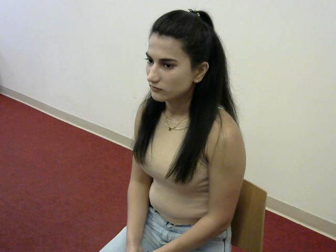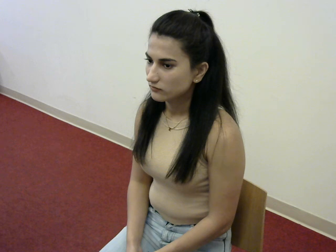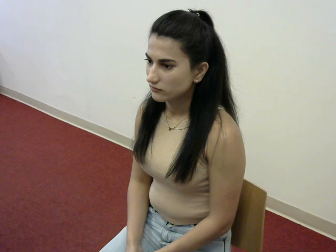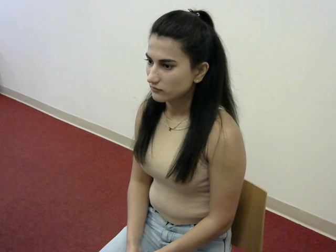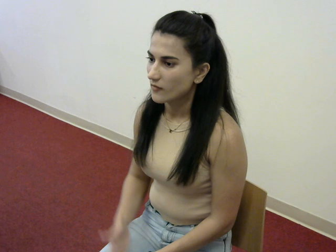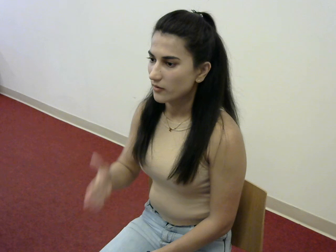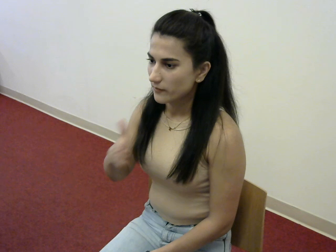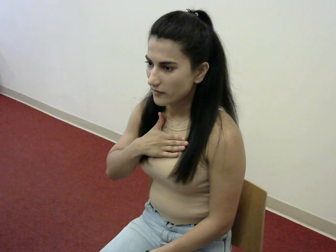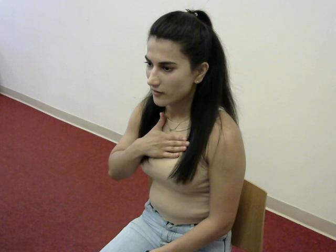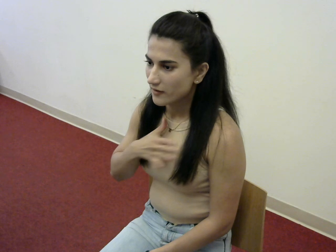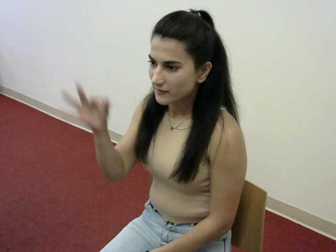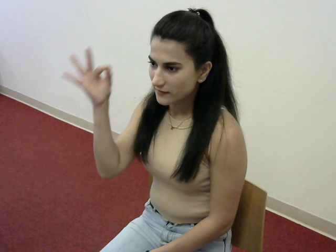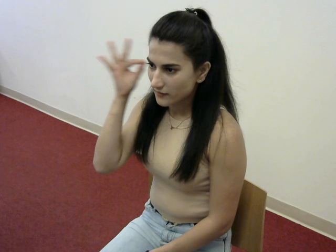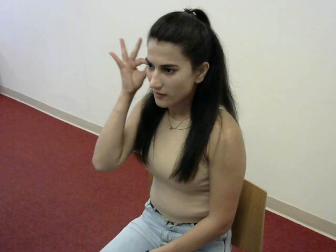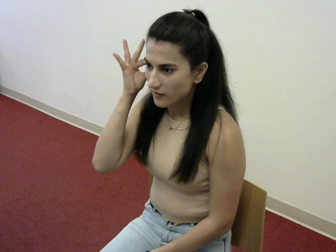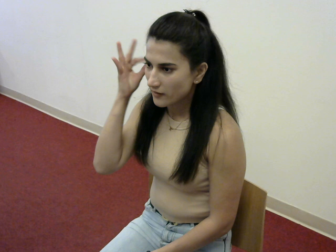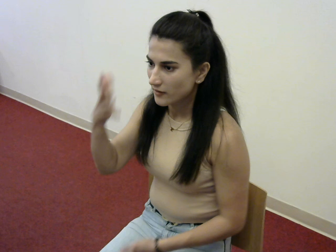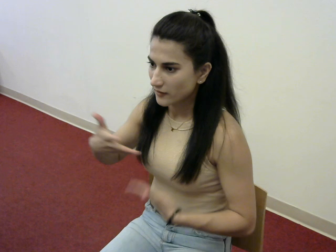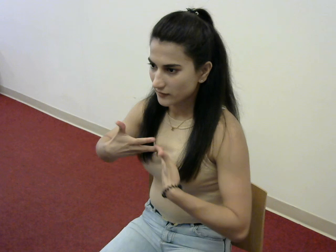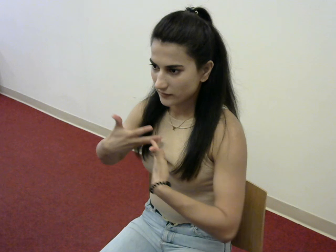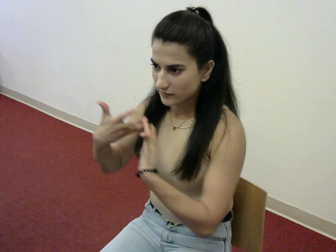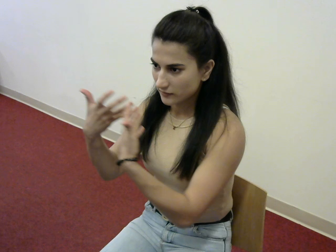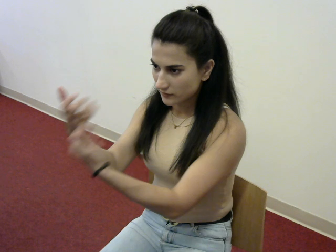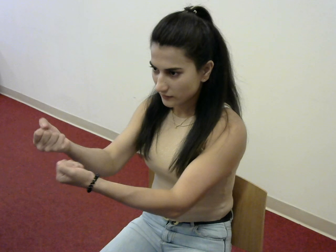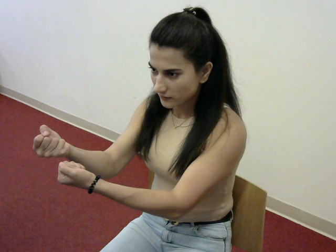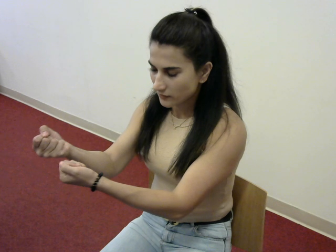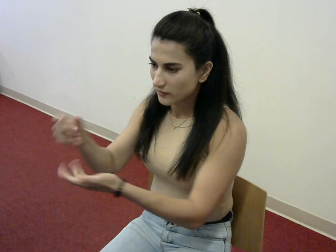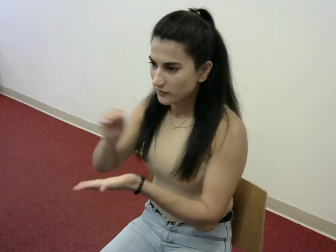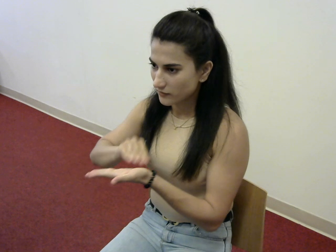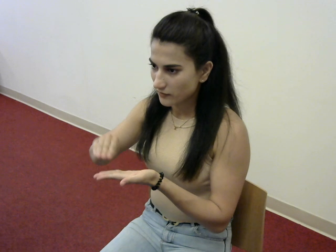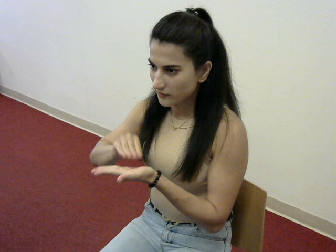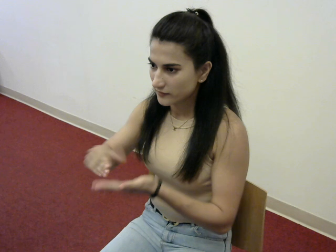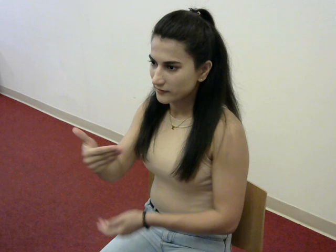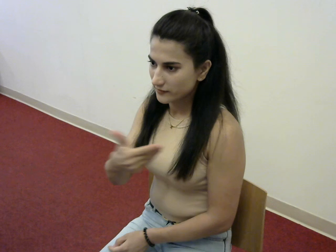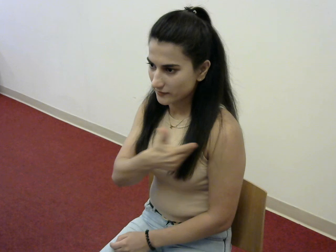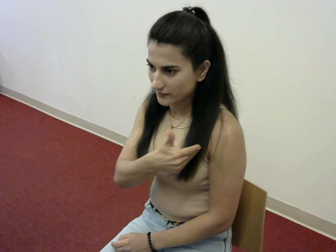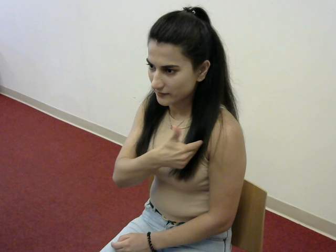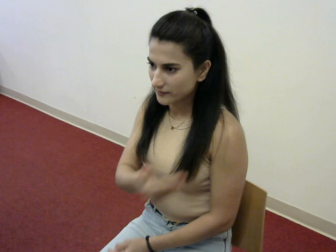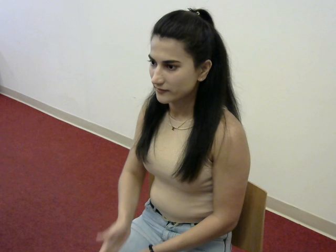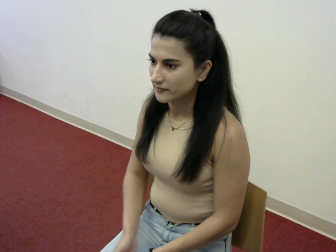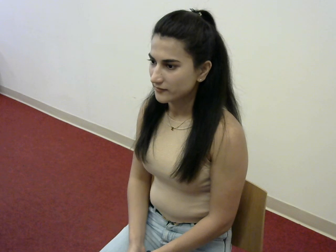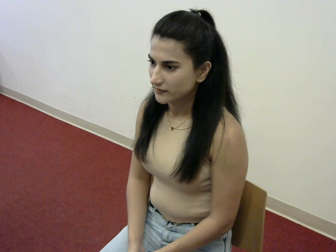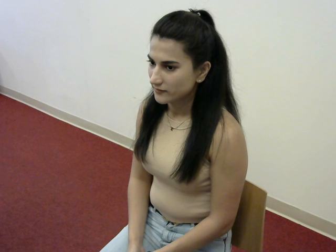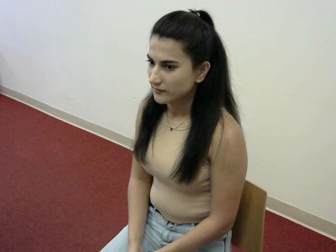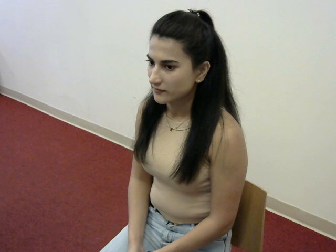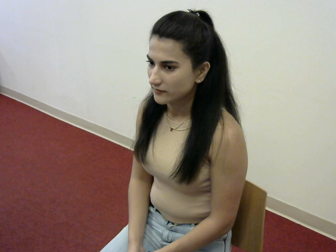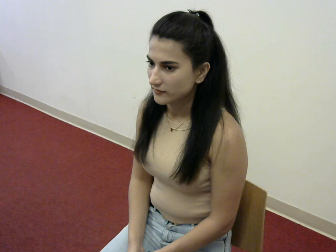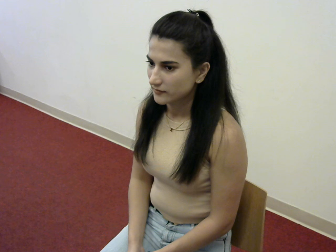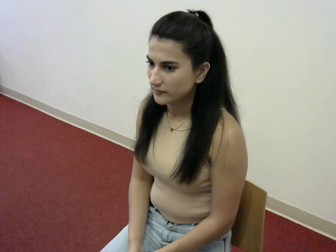Mən həkimin qəbuluna yazılmaq istəyirəm